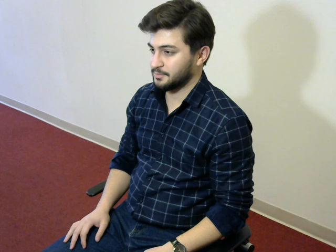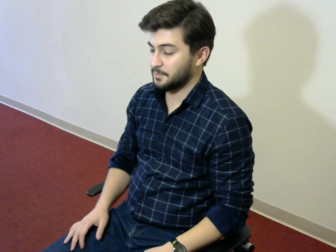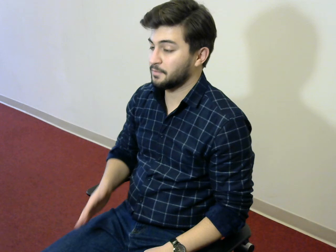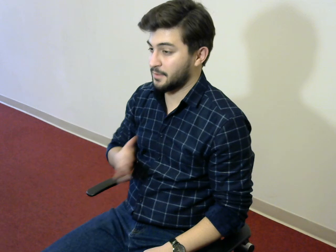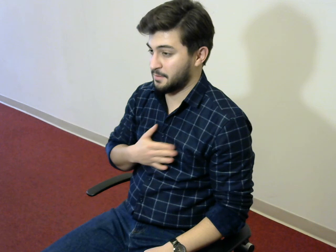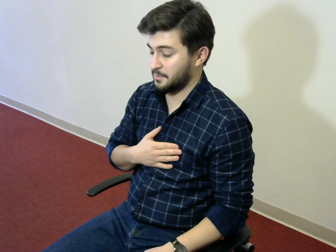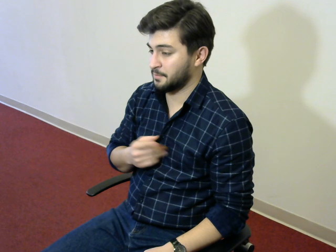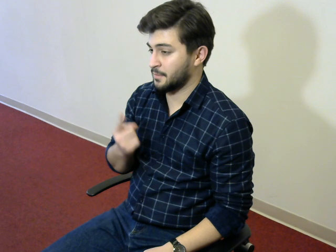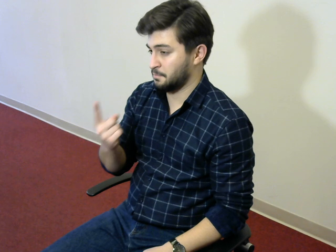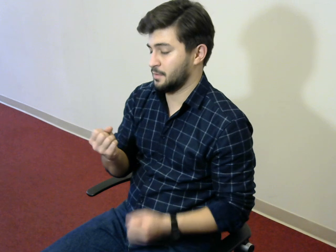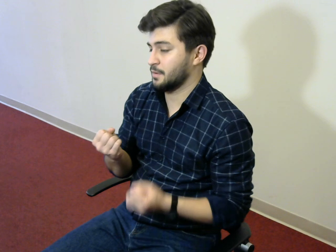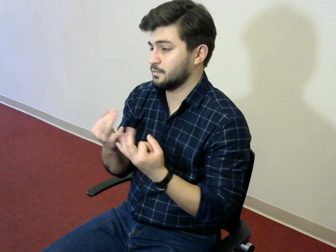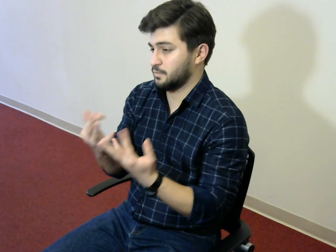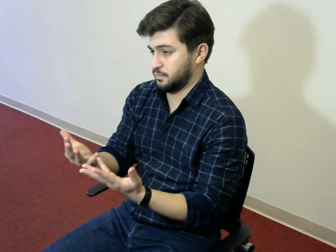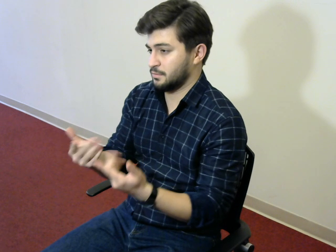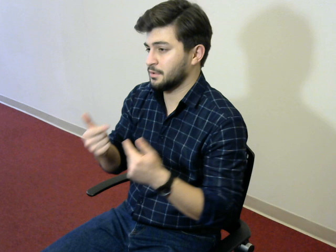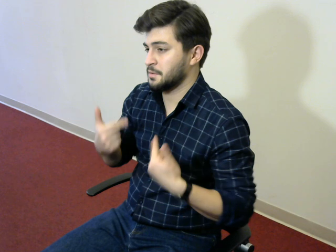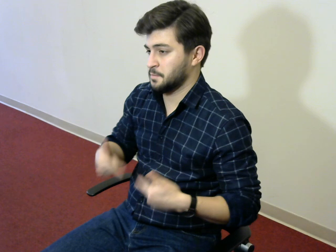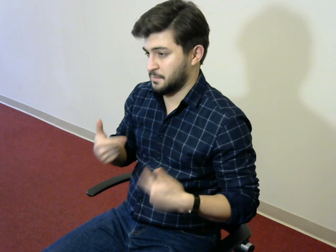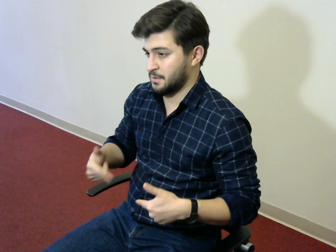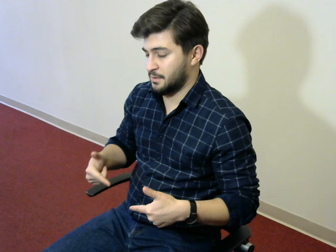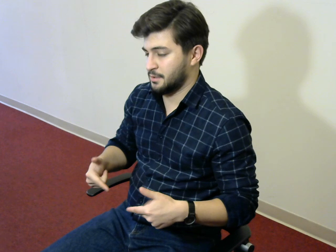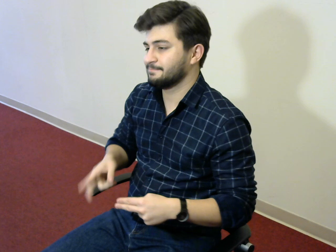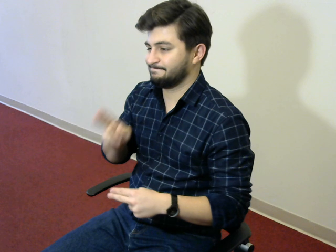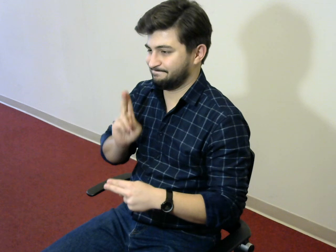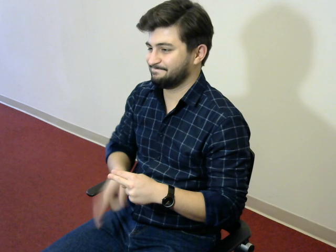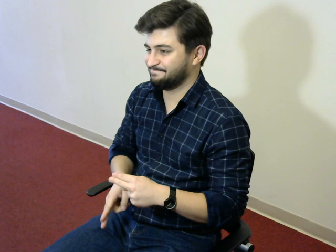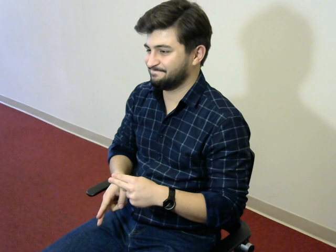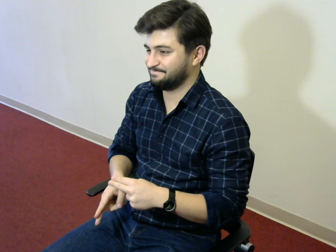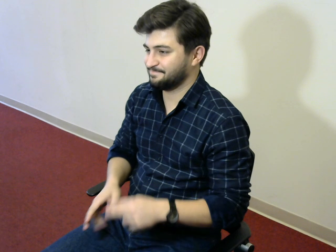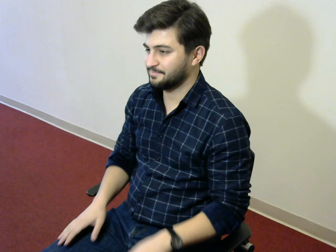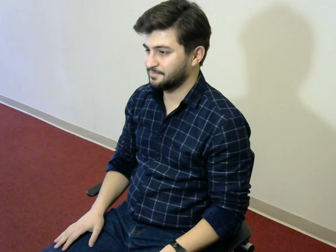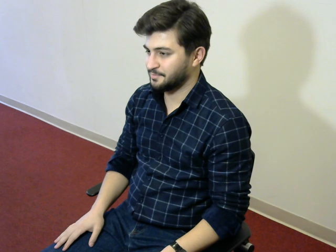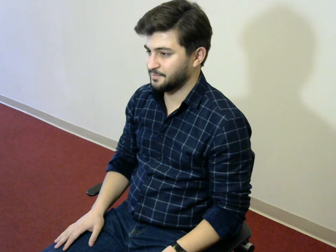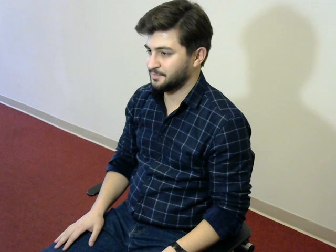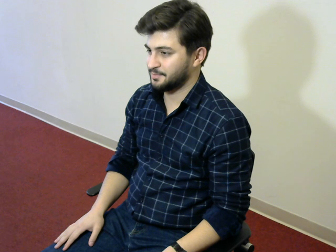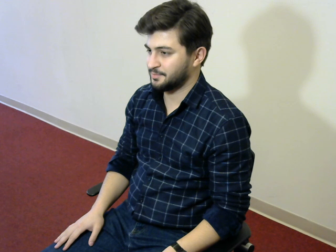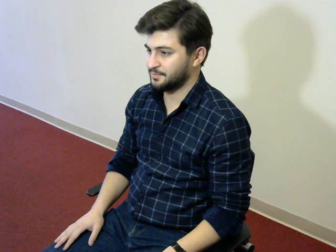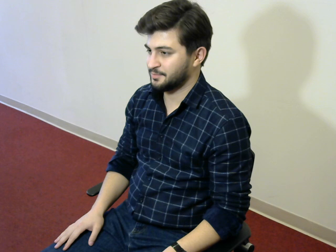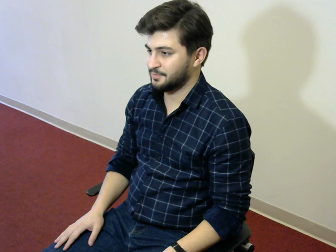Mən bir neçə imtahandan kəsildim